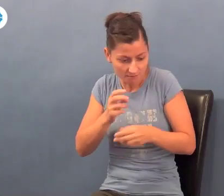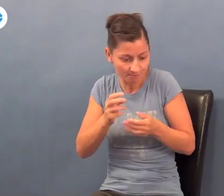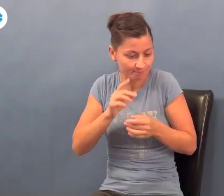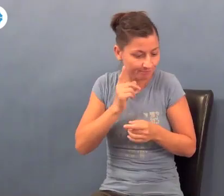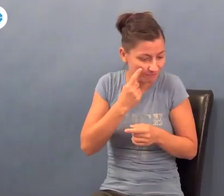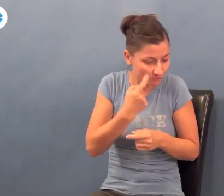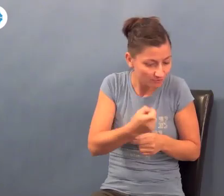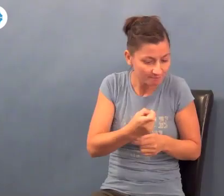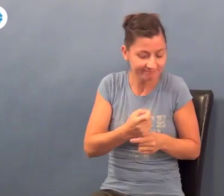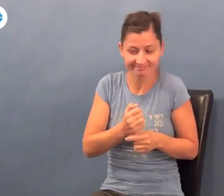Zauważył to.